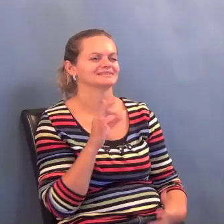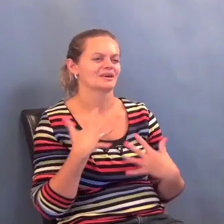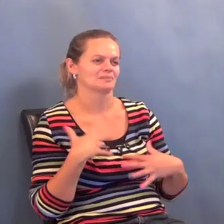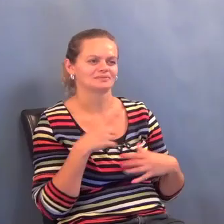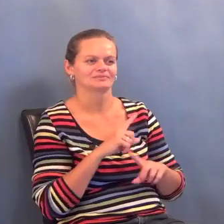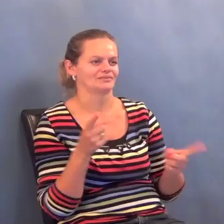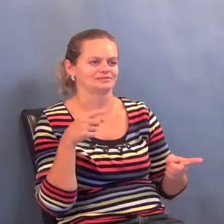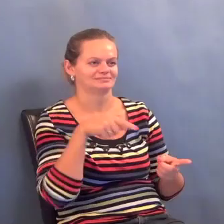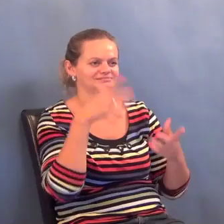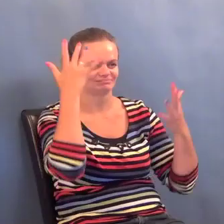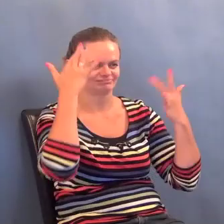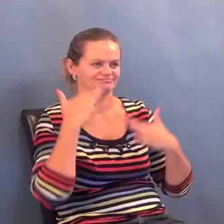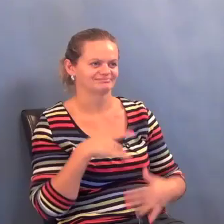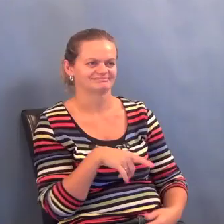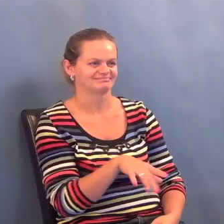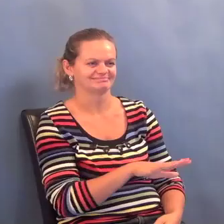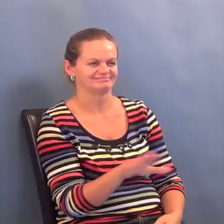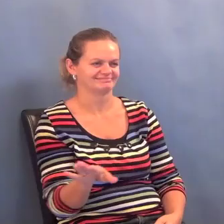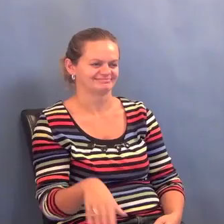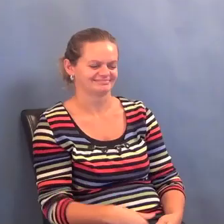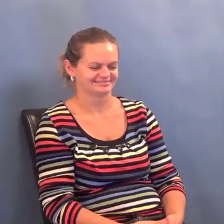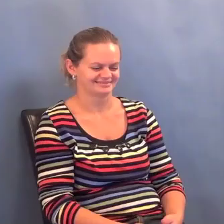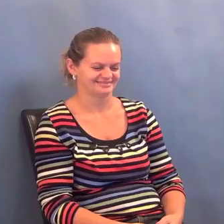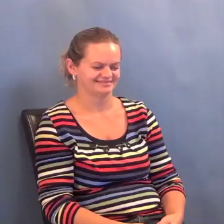To jest specjalne. Nie wolno się kąpać.